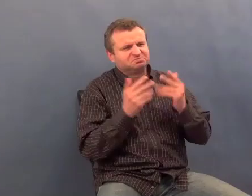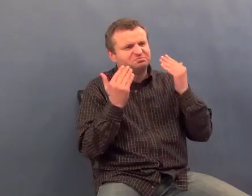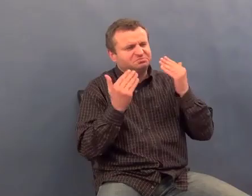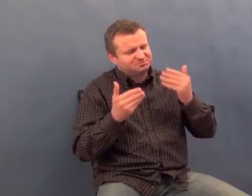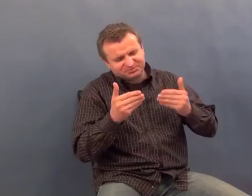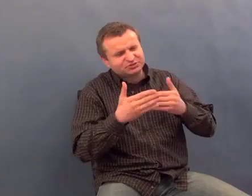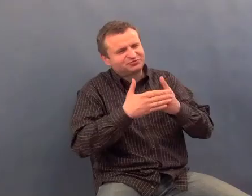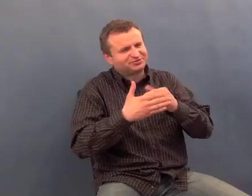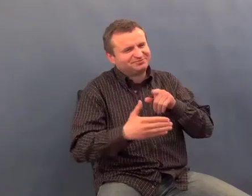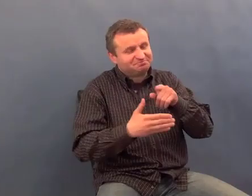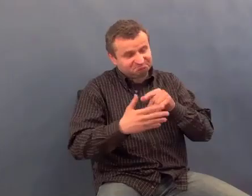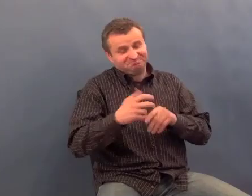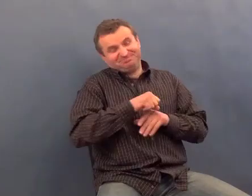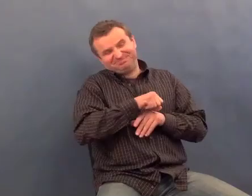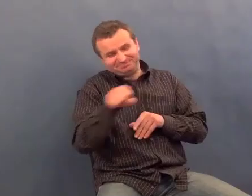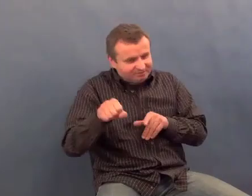Otwiera szybko drzwi, przestraszył się!